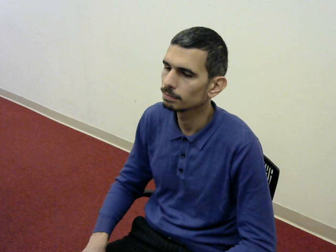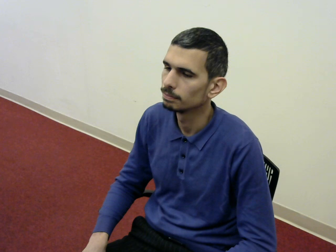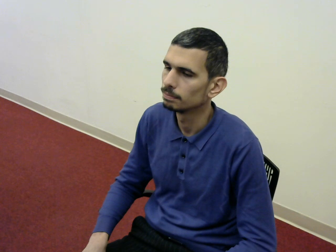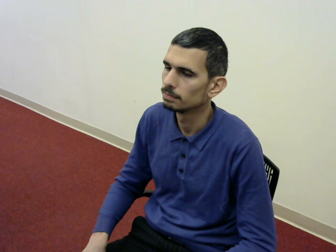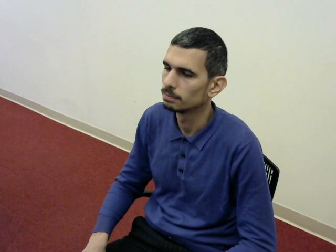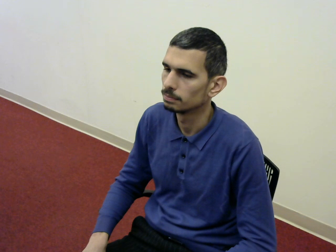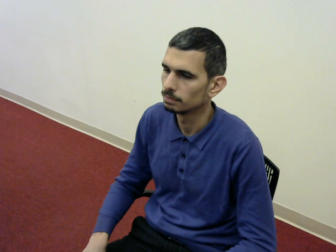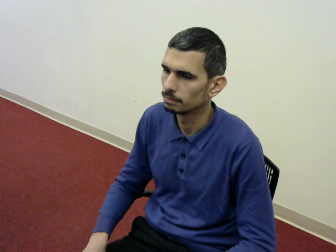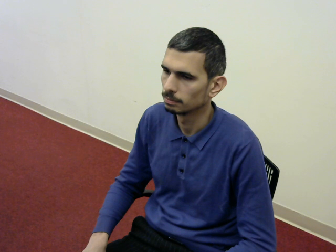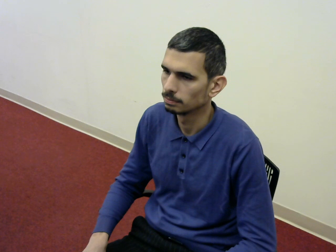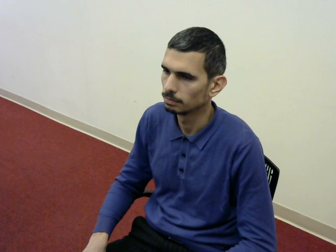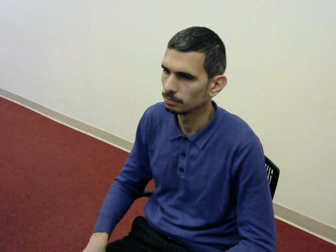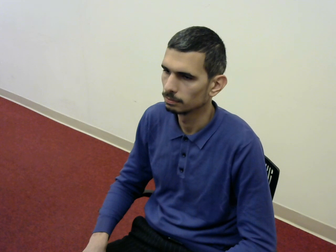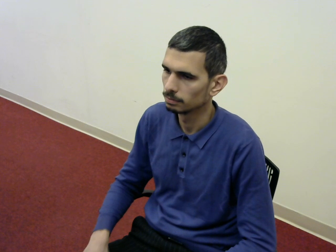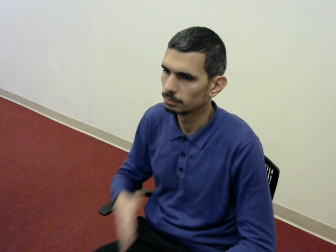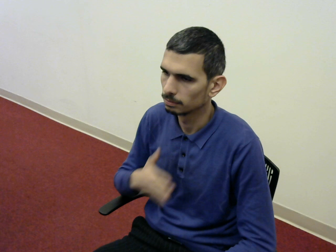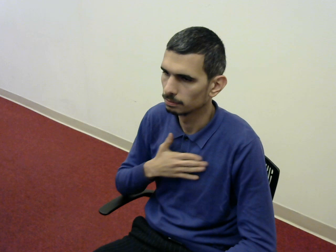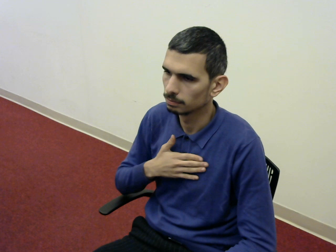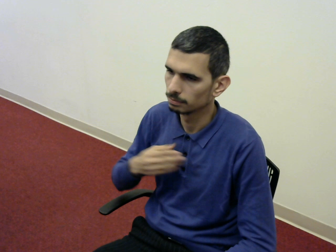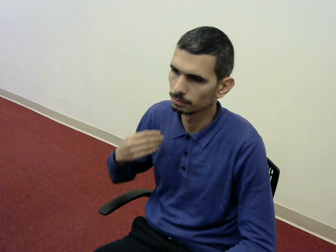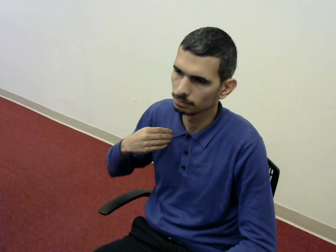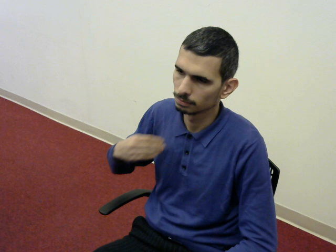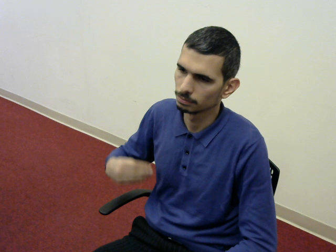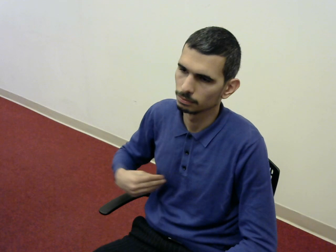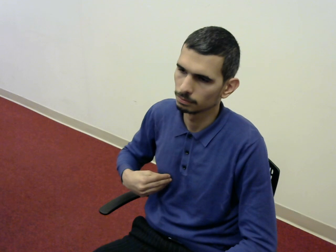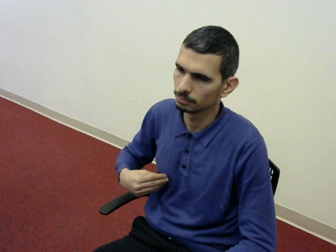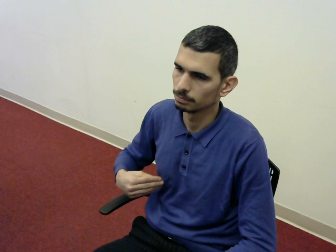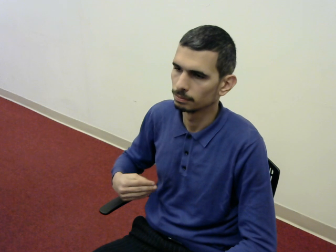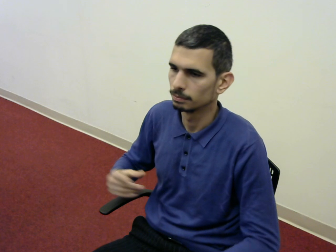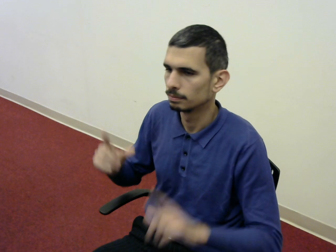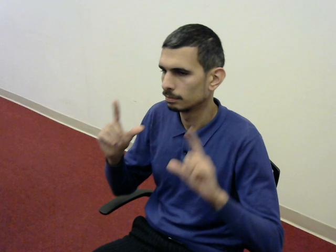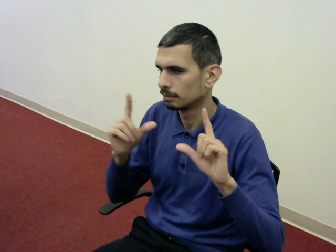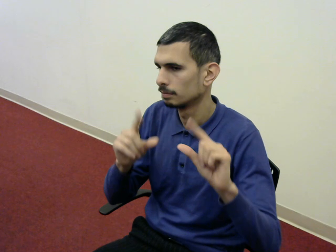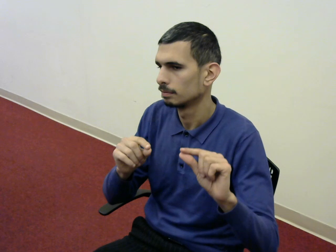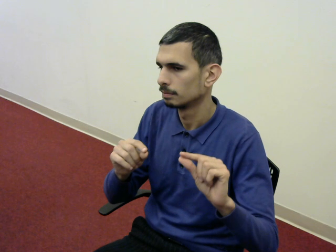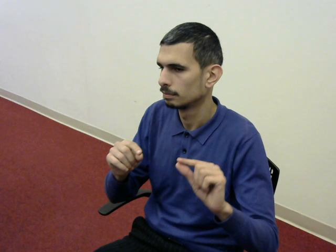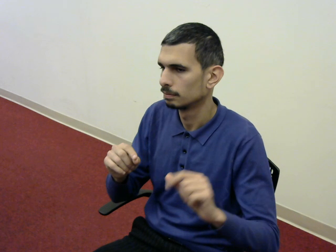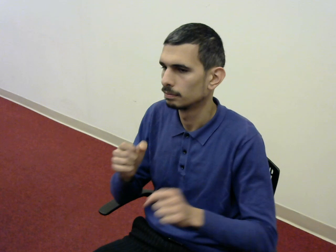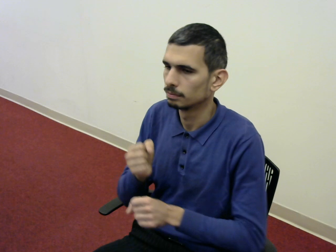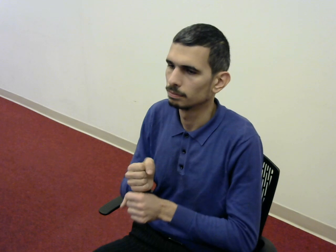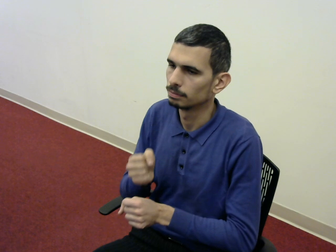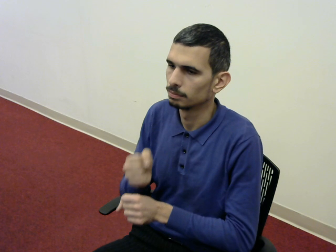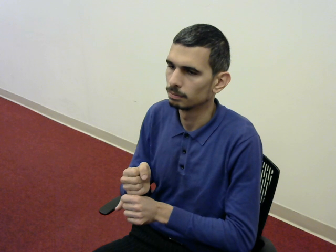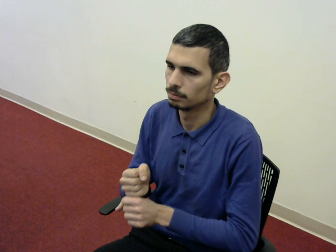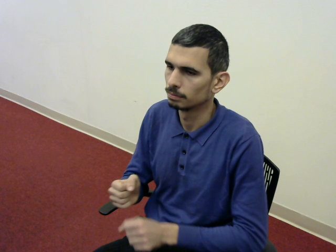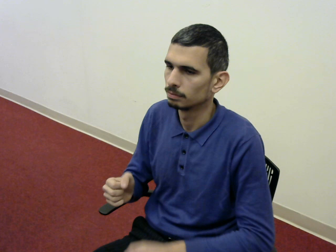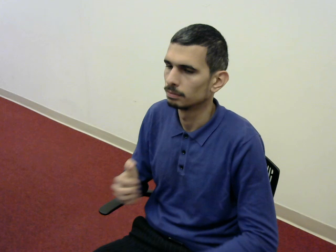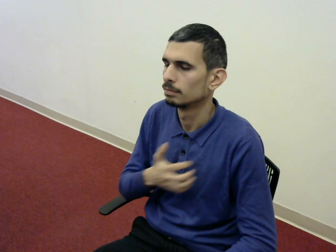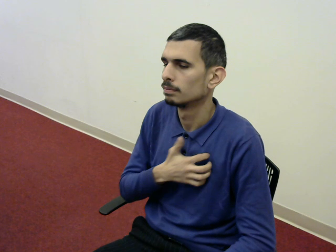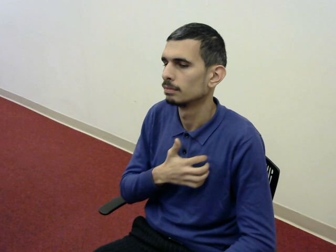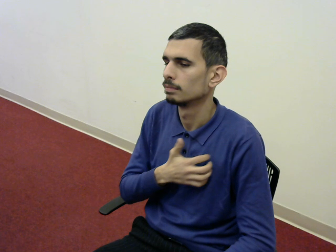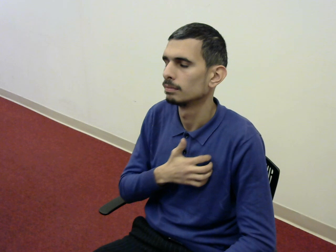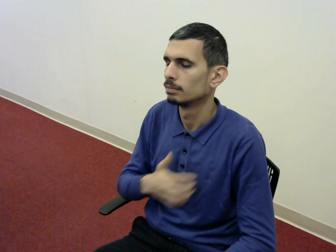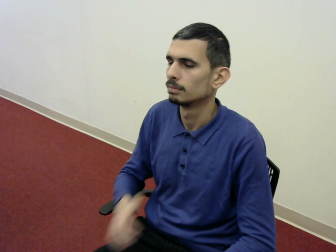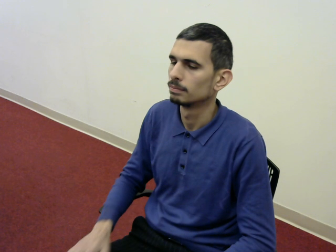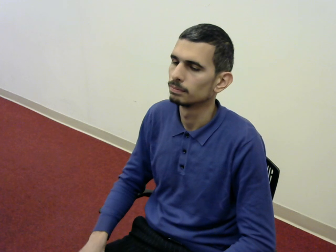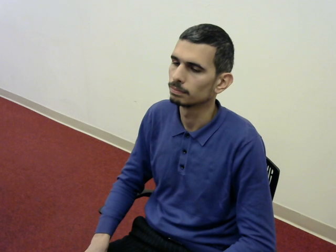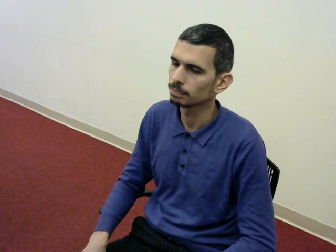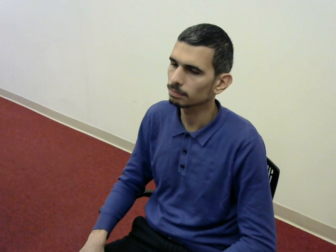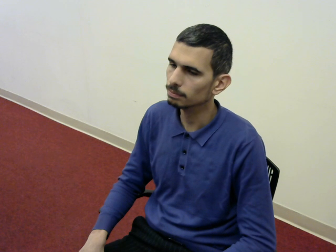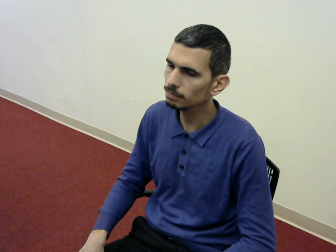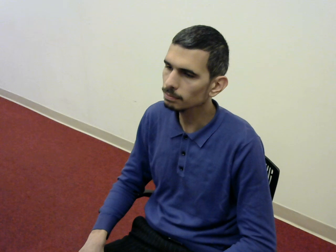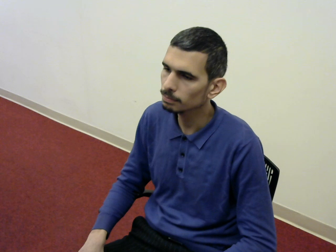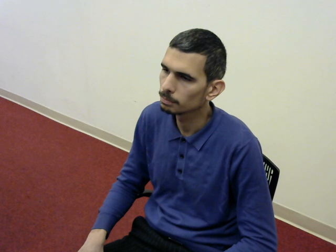Mən Fransaya səyahet etmək istəyirəm